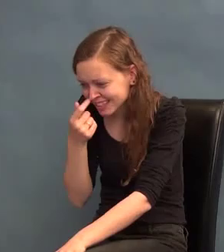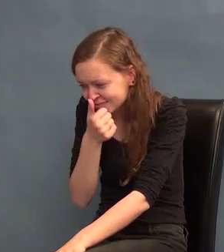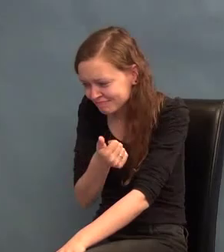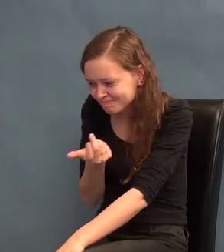Nie mogę.